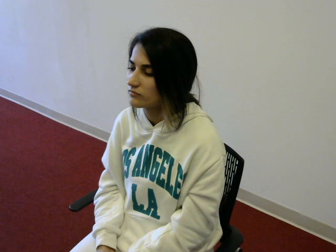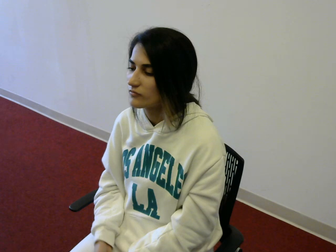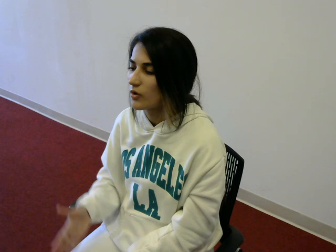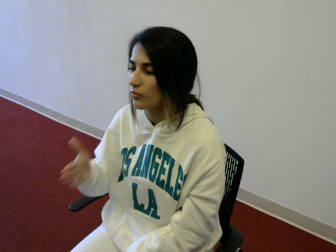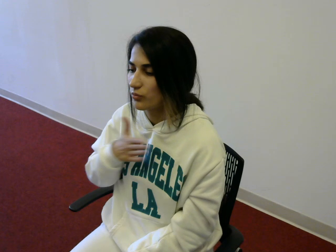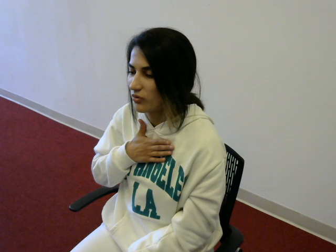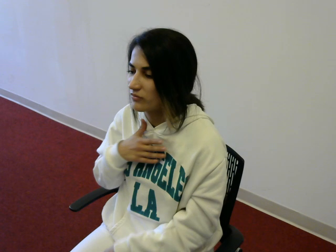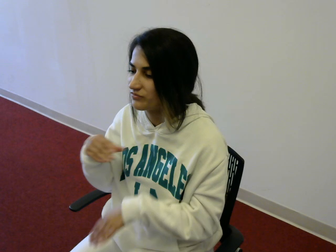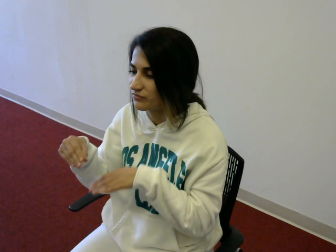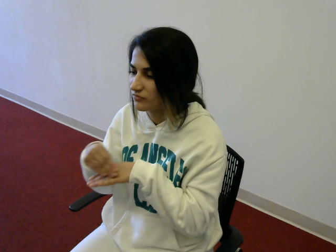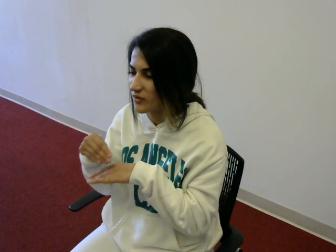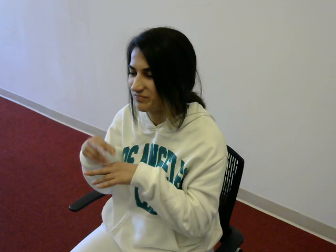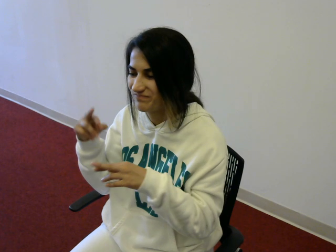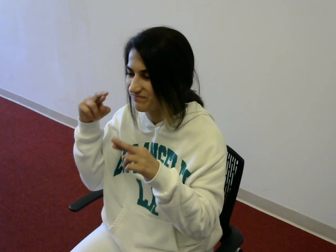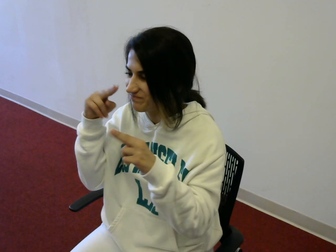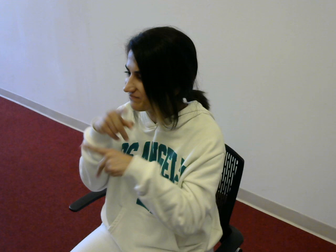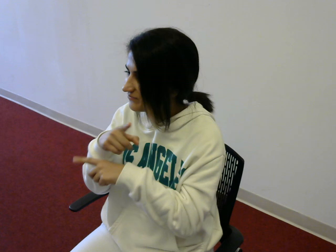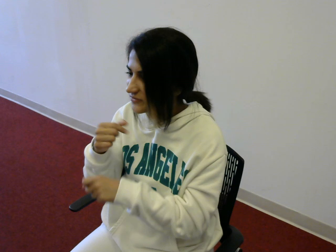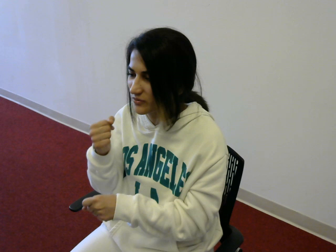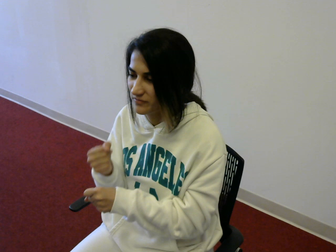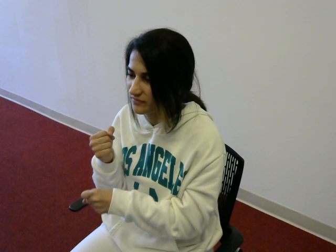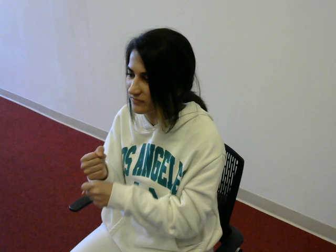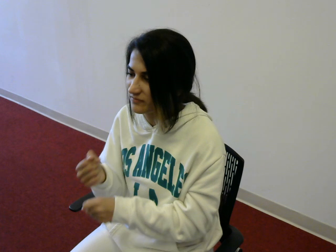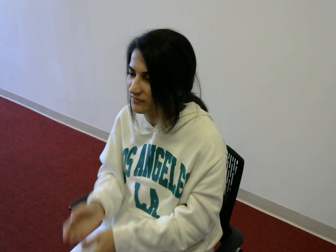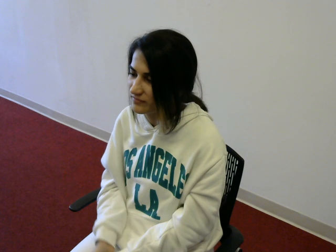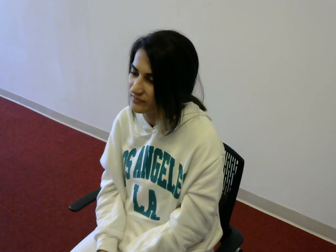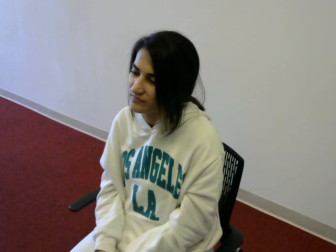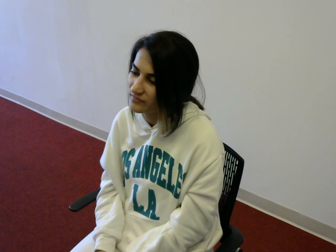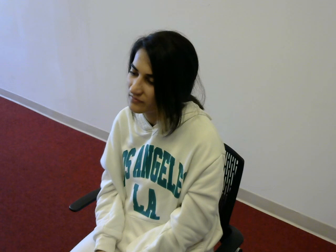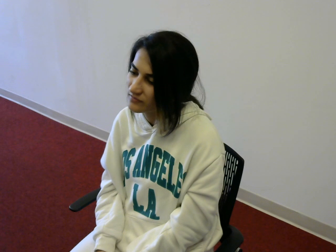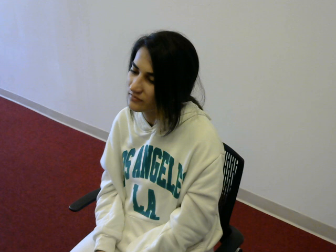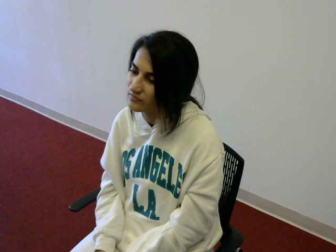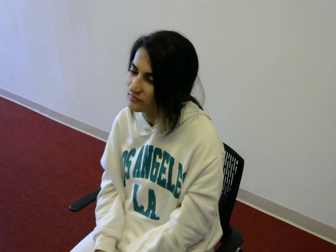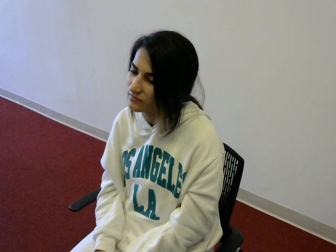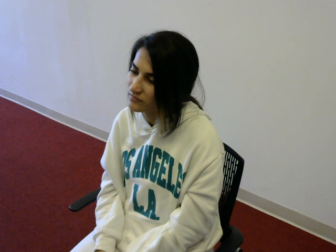Mənim həyat yoldaşım səhv edib